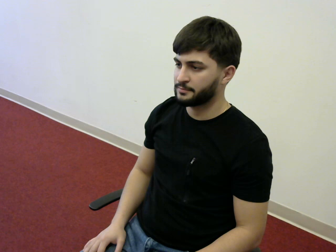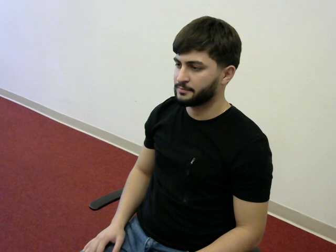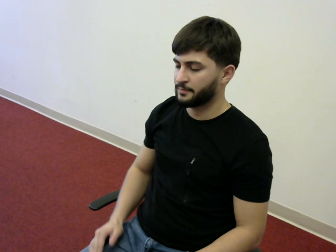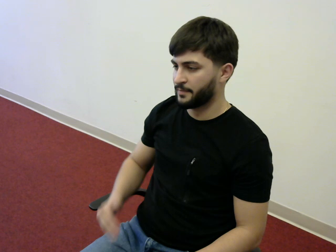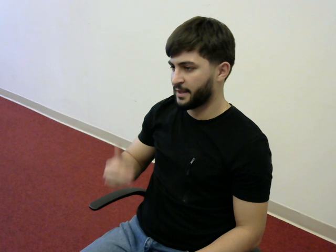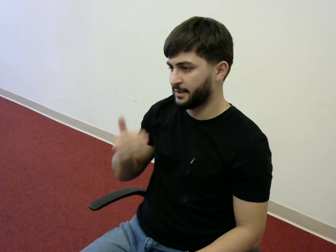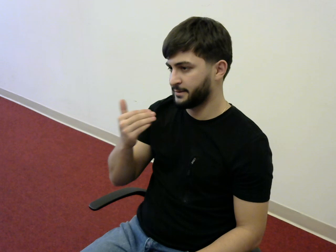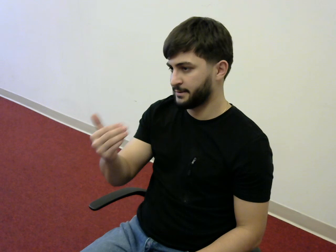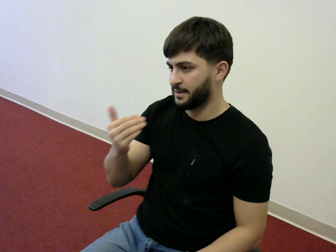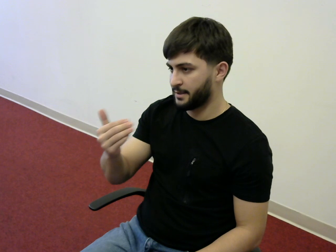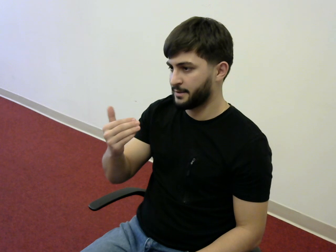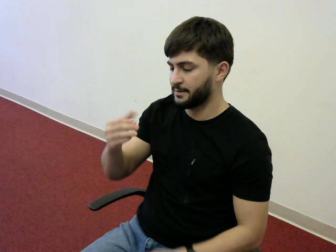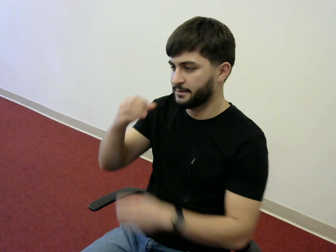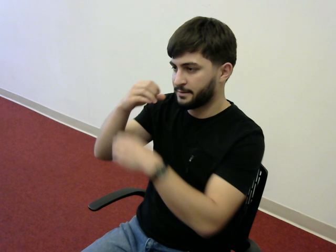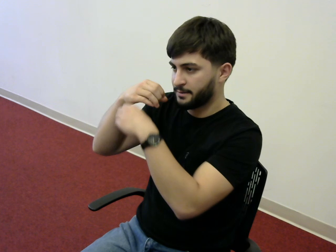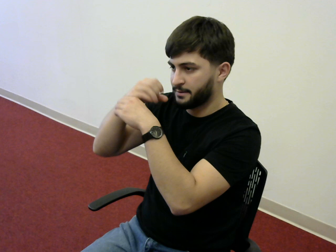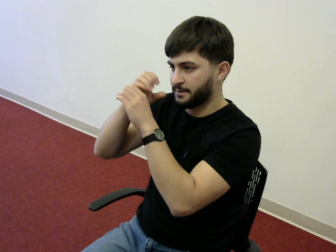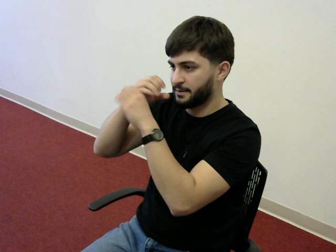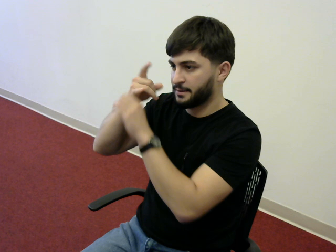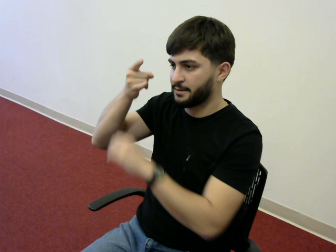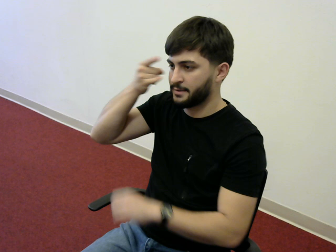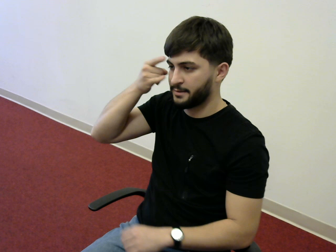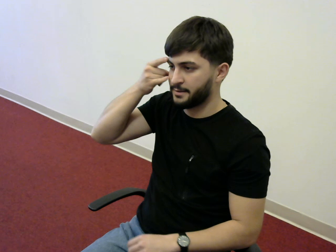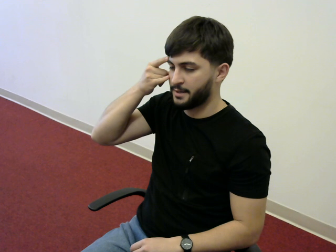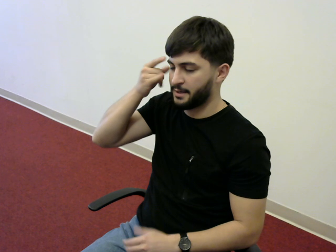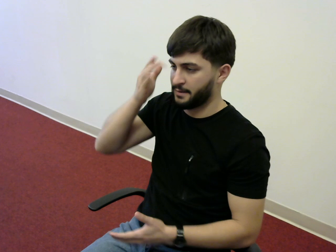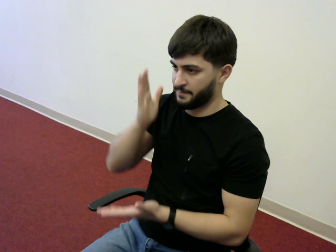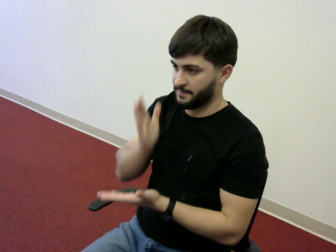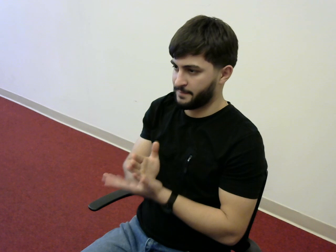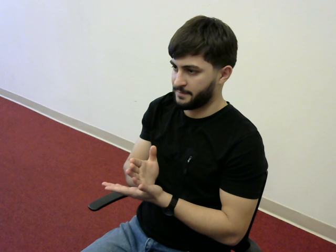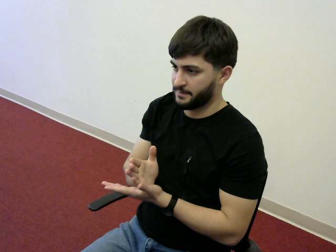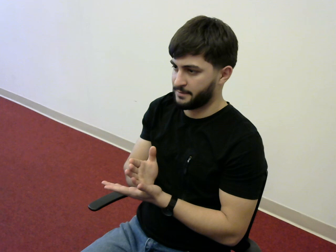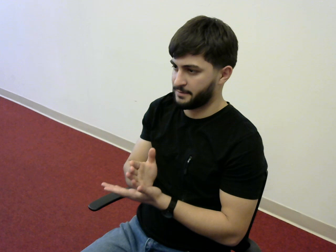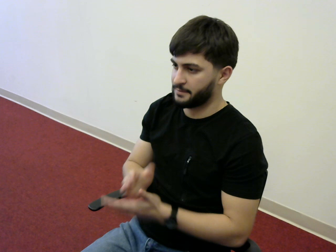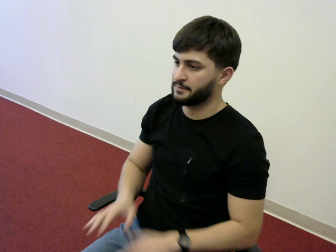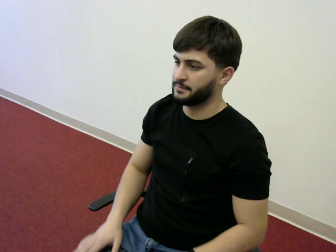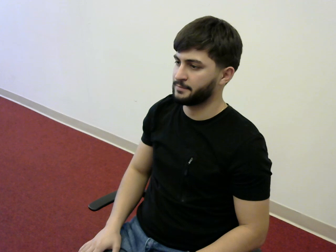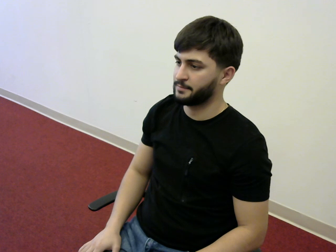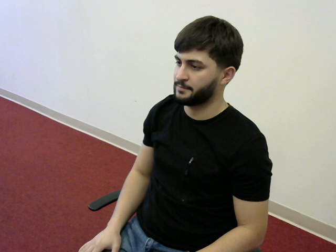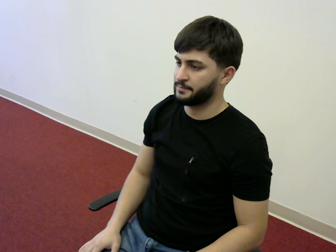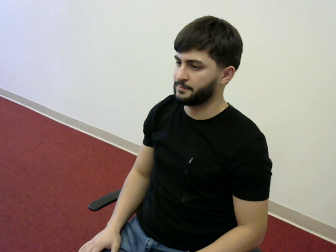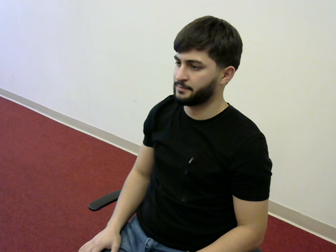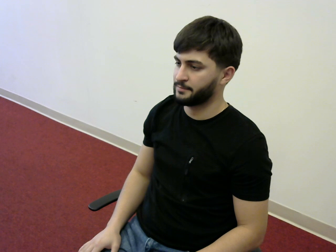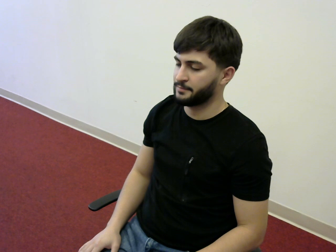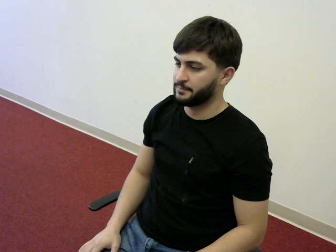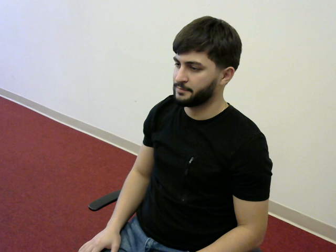Sənin instagramın var?